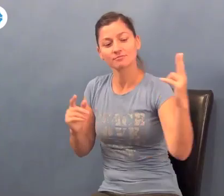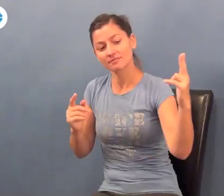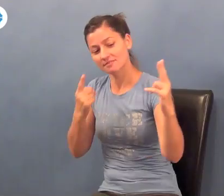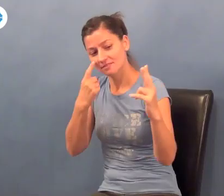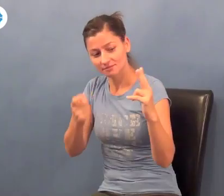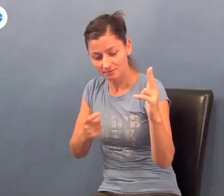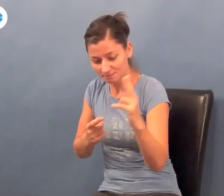Zauważył ich, podeszli.